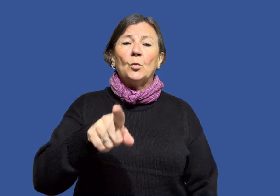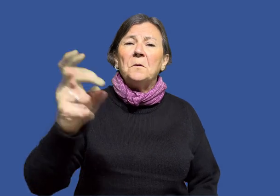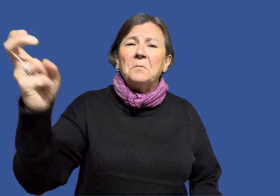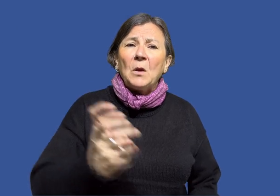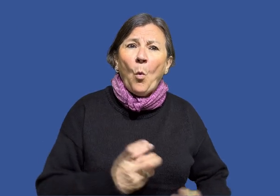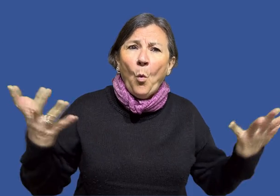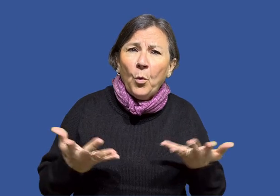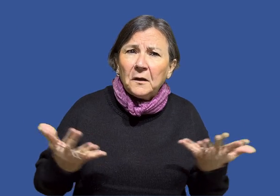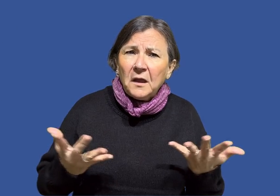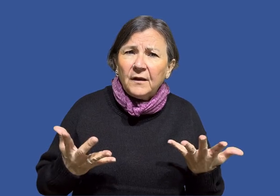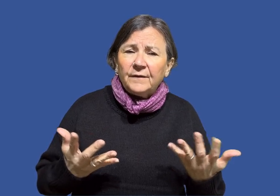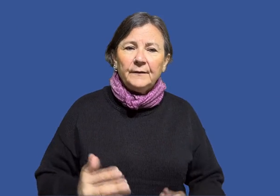Véns a urgències?